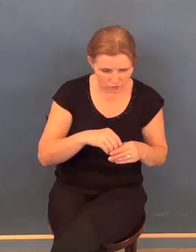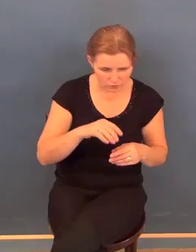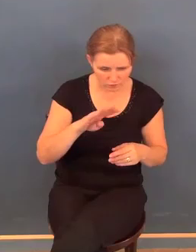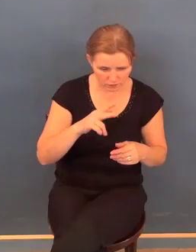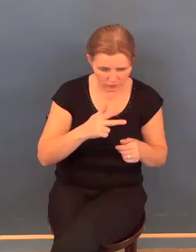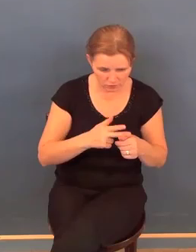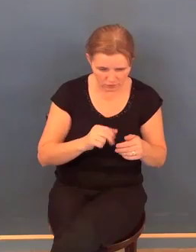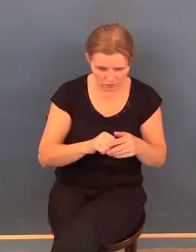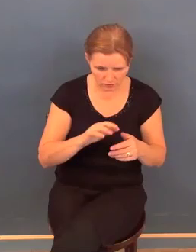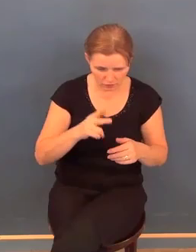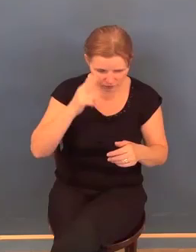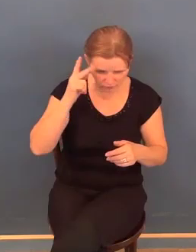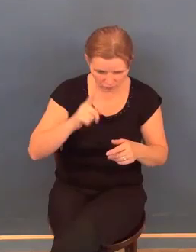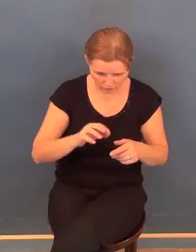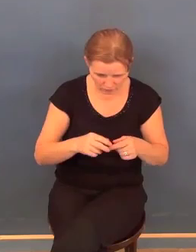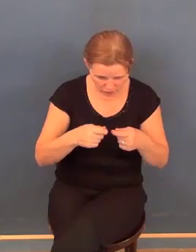Wtedy od czwartej trzydzieści do piątej trzydzieści mam fryzjera.